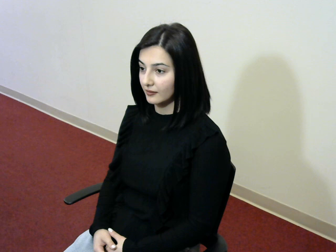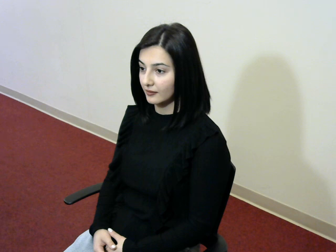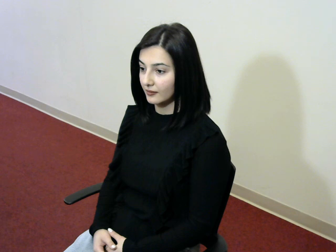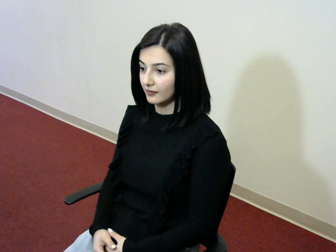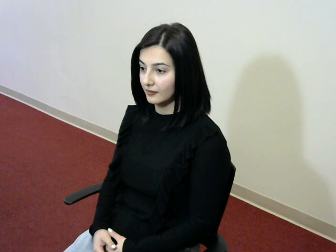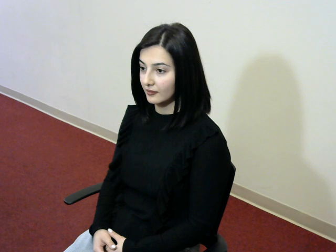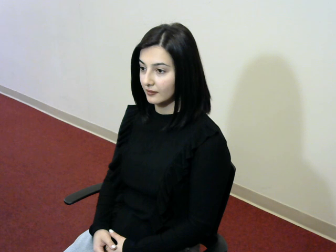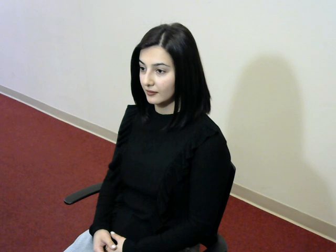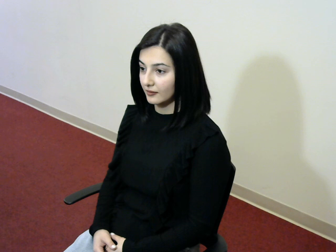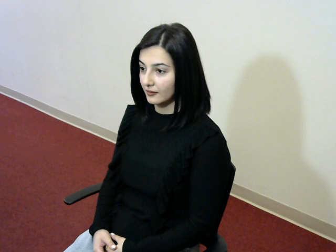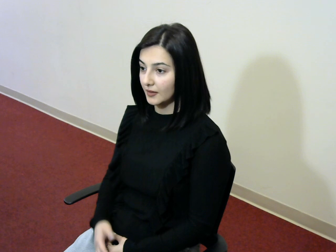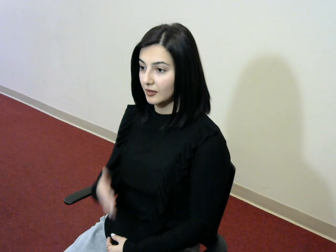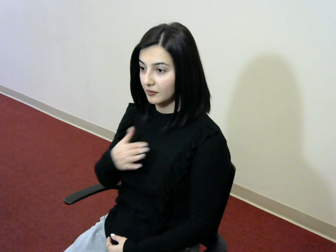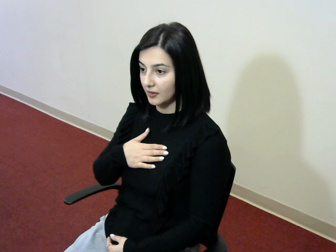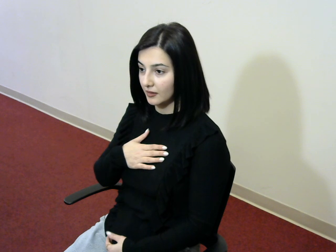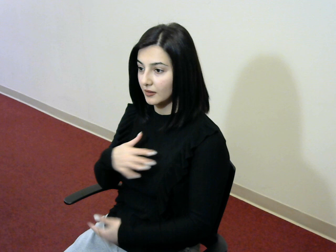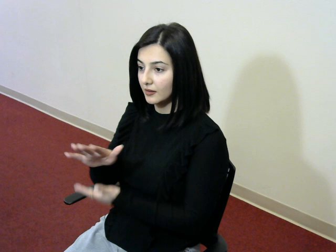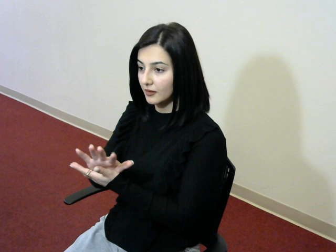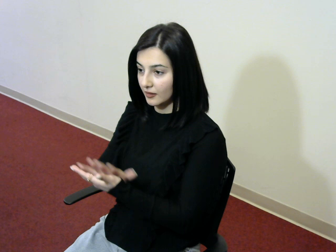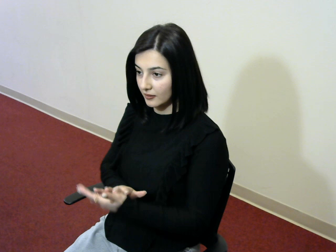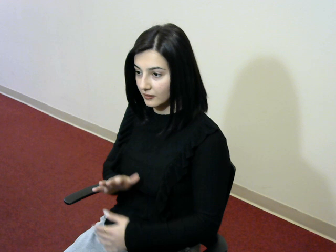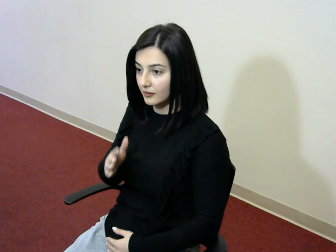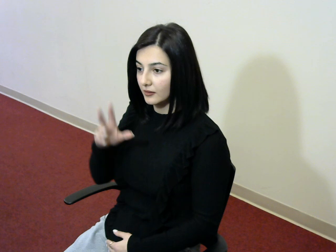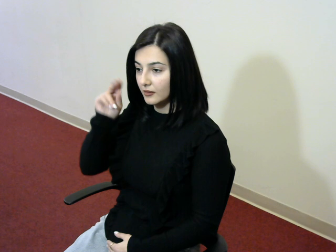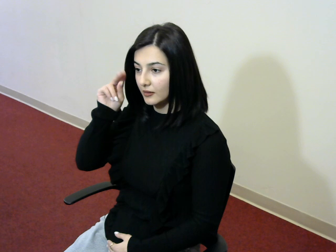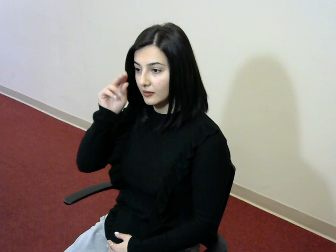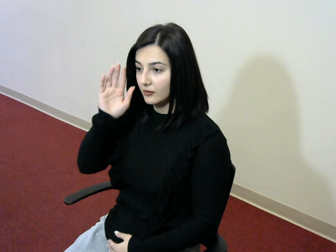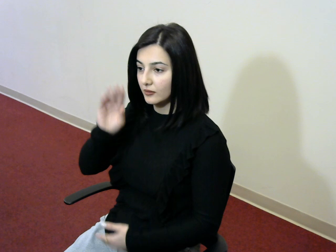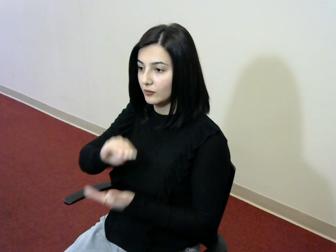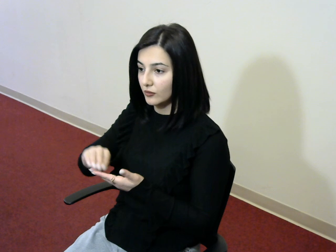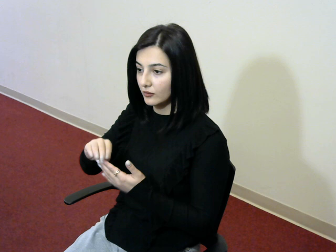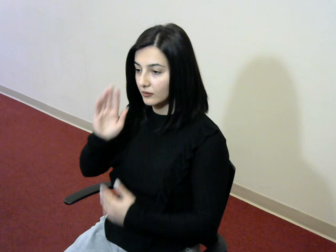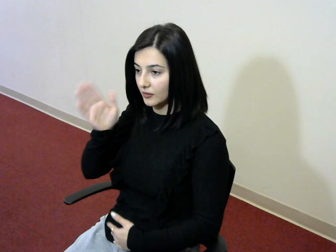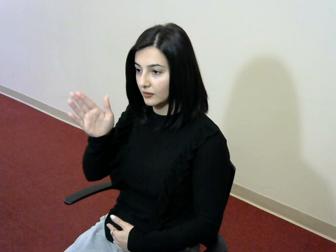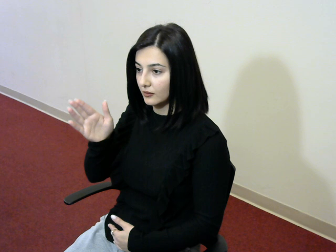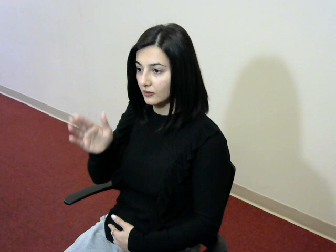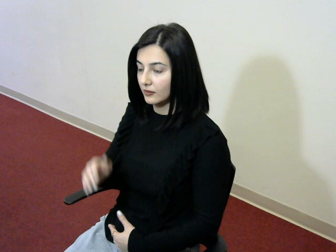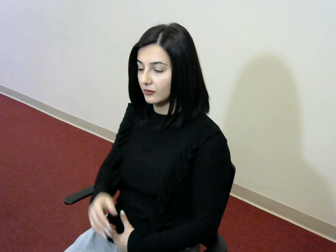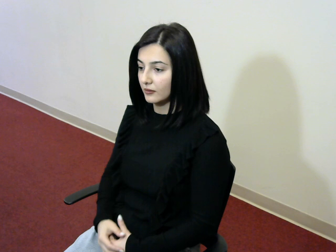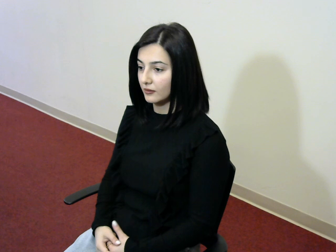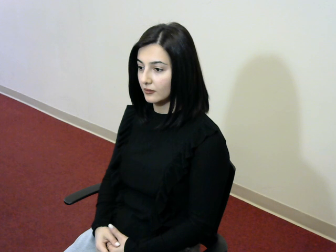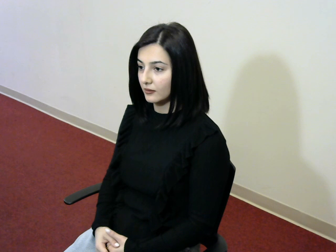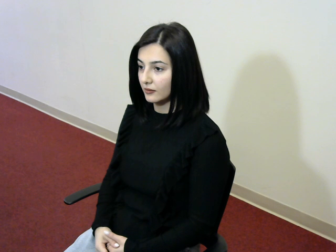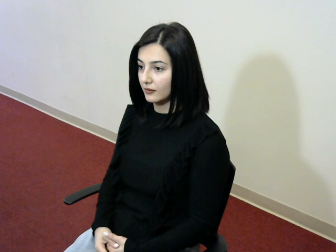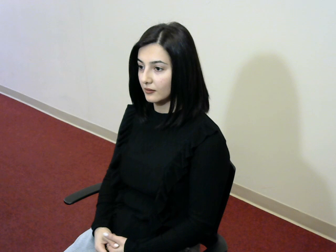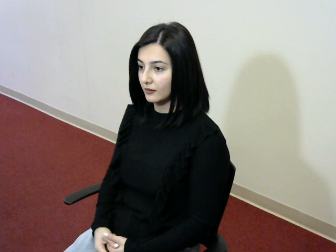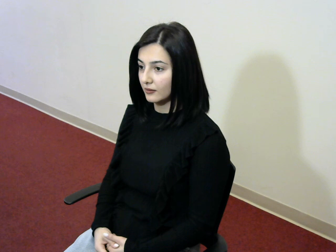Mən ərizəni nə vaxt yazmalıyam?